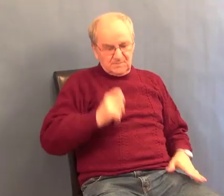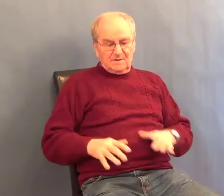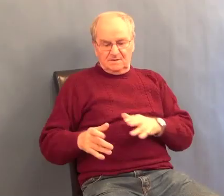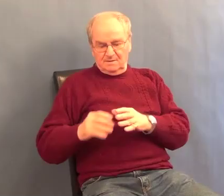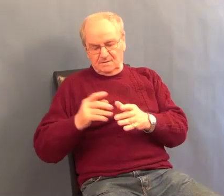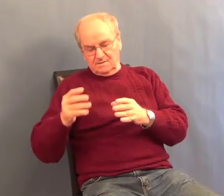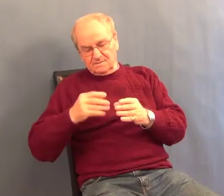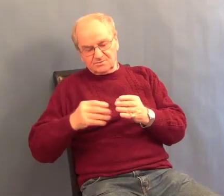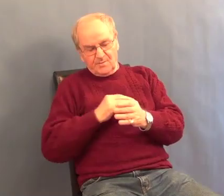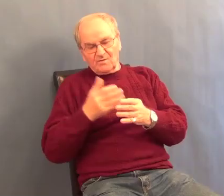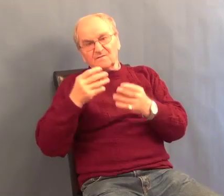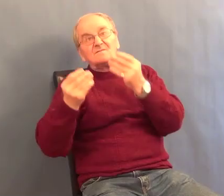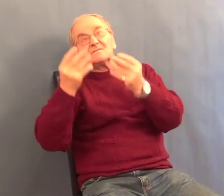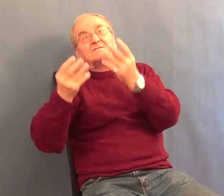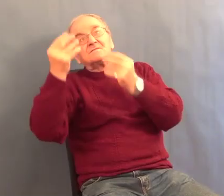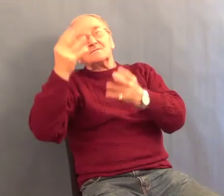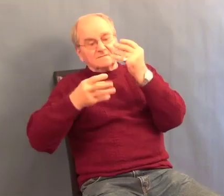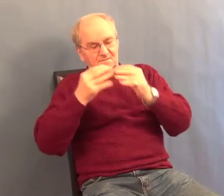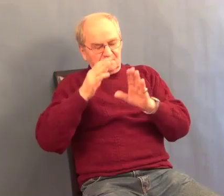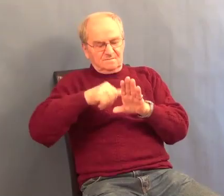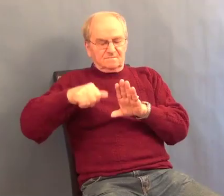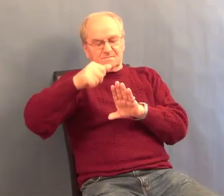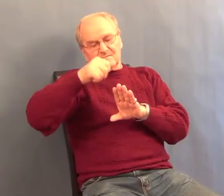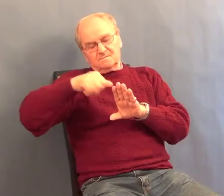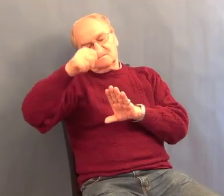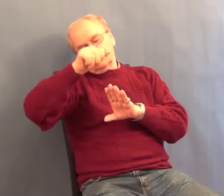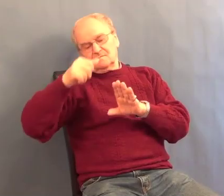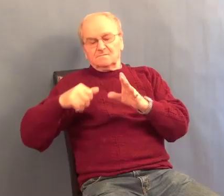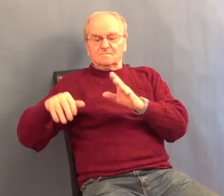Wyciągnął szyby i zaczął je wstawiać.